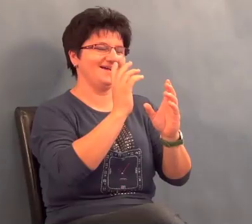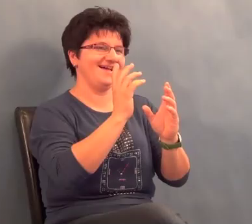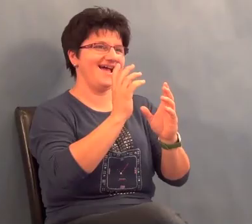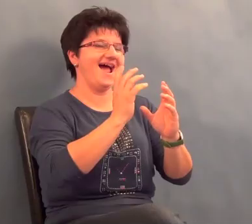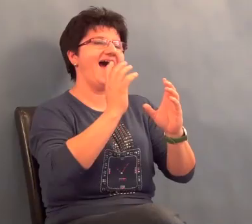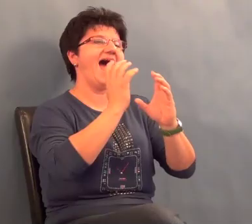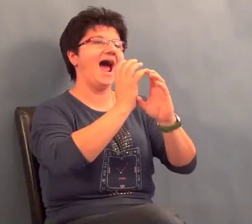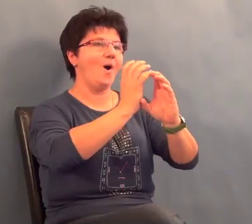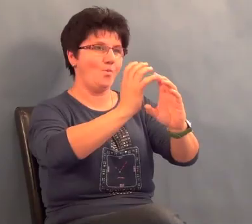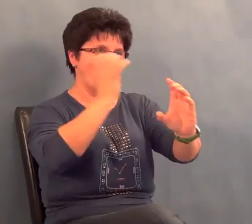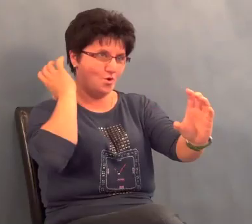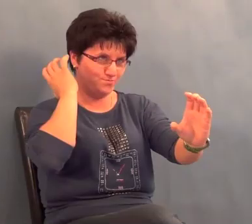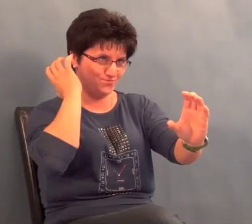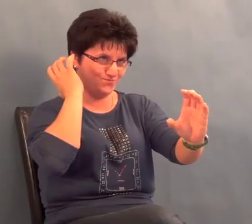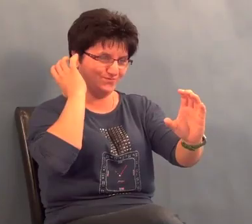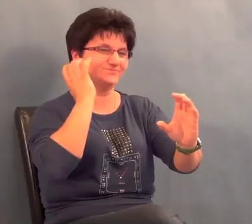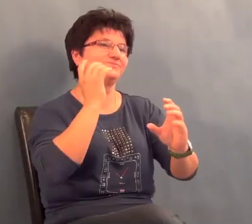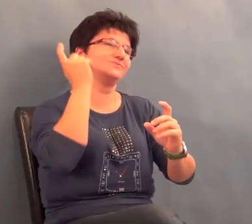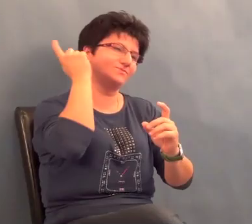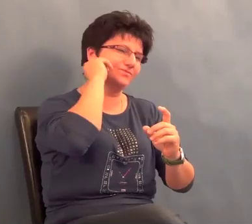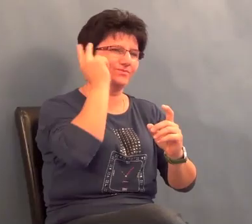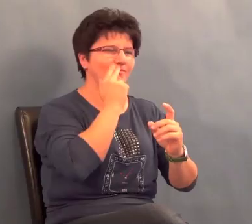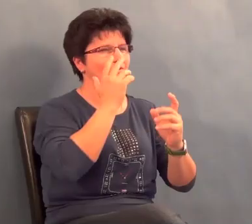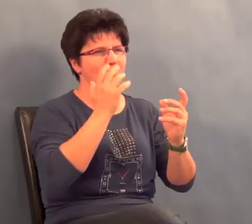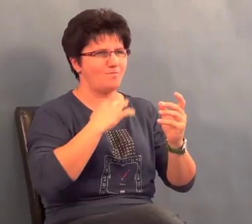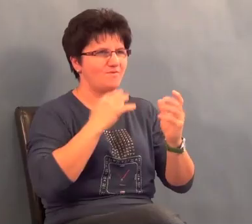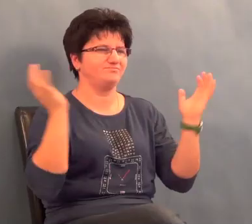Jest autokar, a w nim są słyszący i głusi, wszyscy razem.